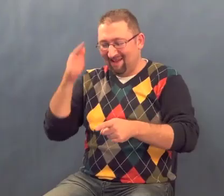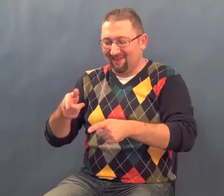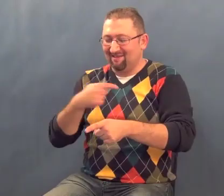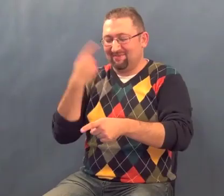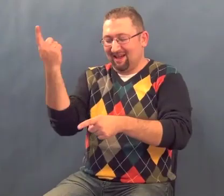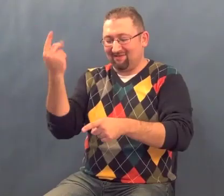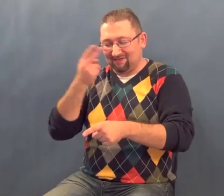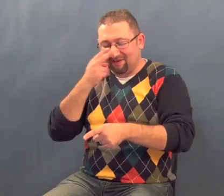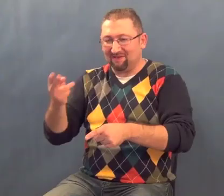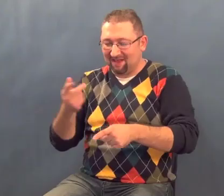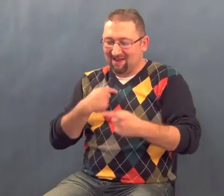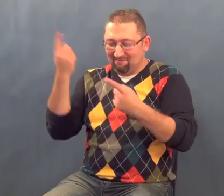Pierwszy raz to widzę.